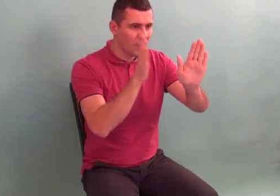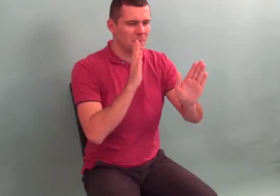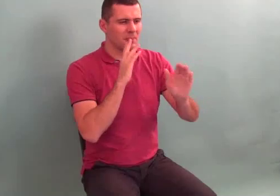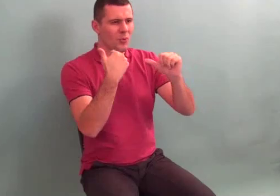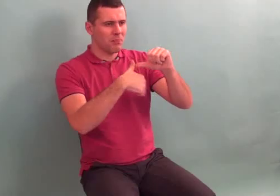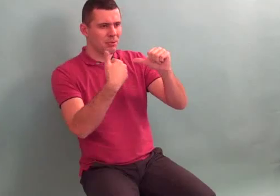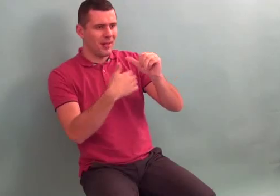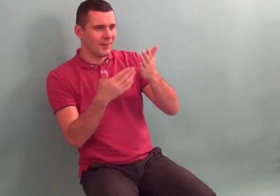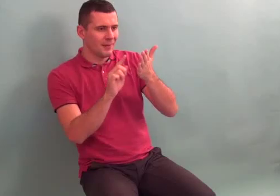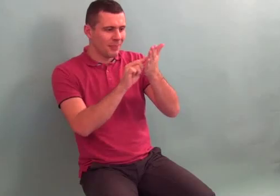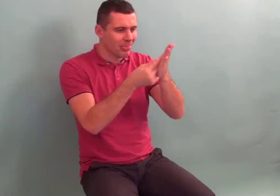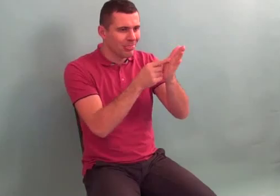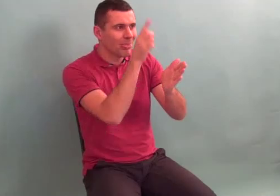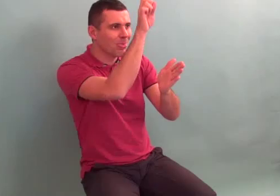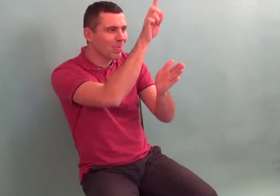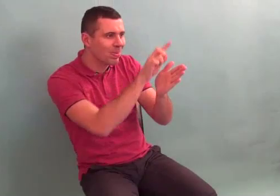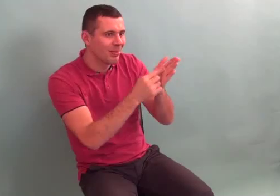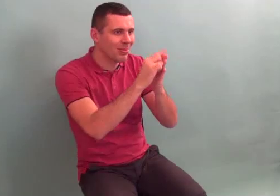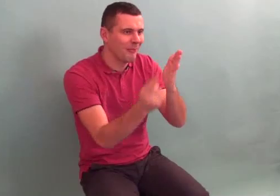Zakleja gumowym kitem okno.